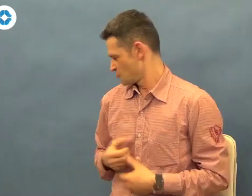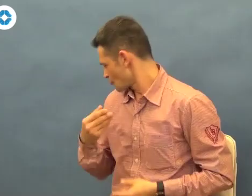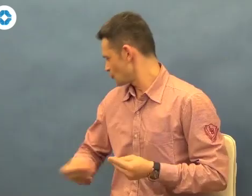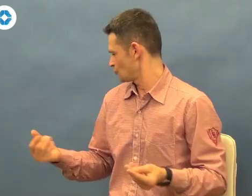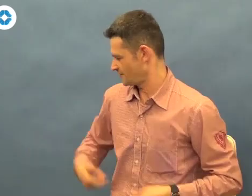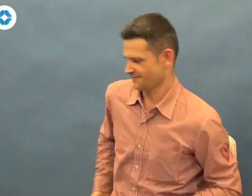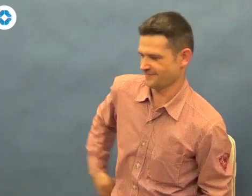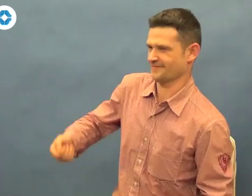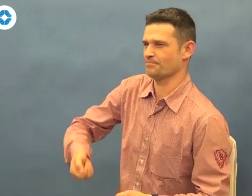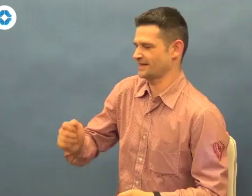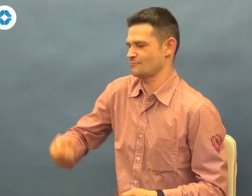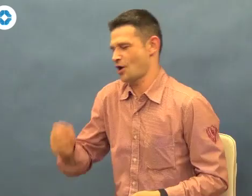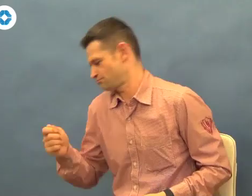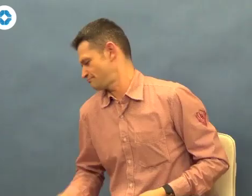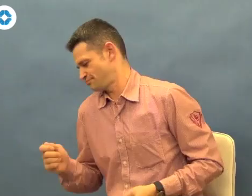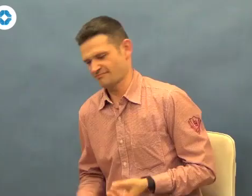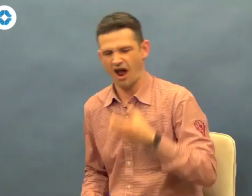Jeden chłopak odbijał rakietką ping-ponga i gryzł gruszkę.